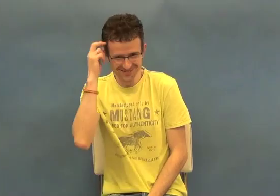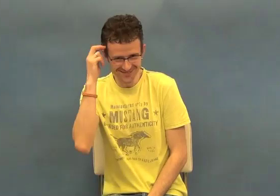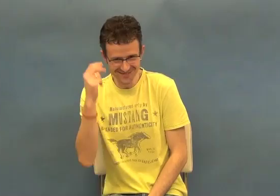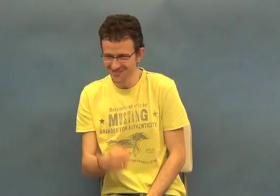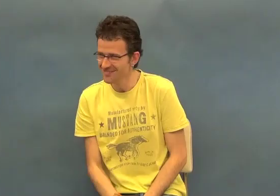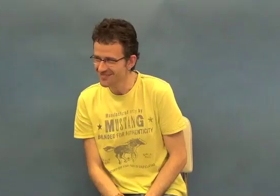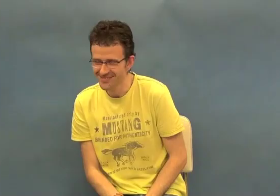Rozumiesz?